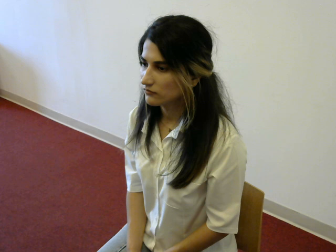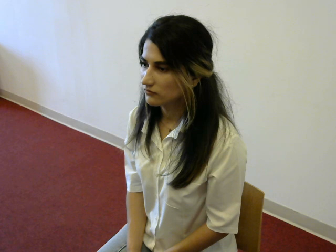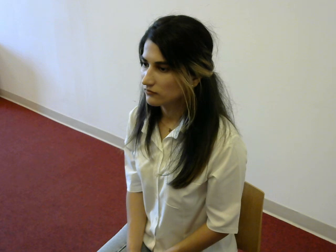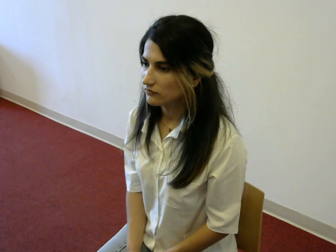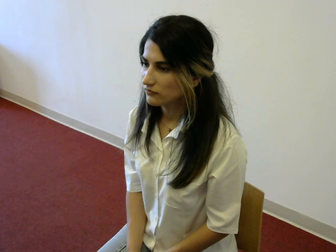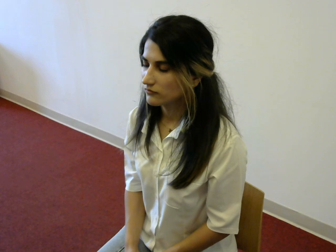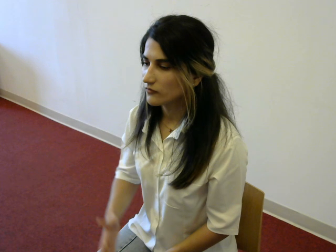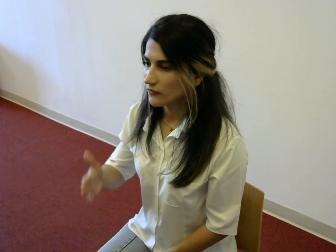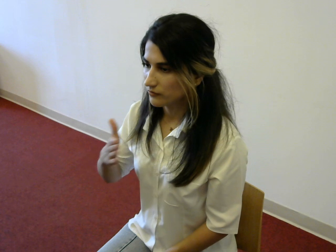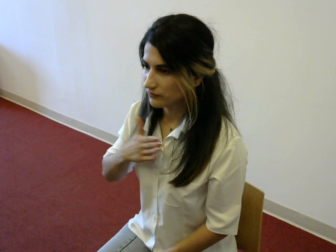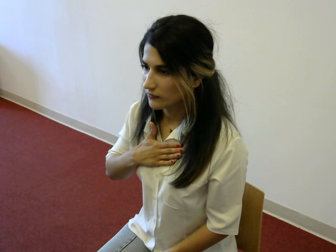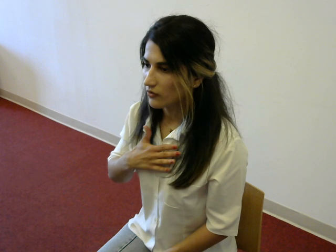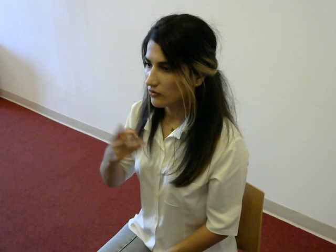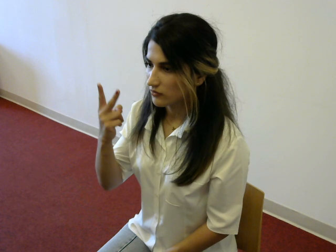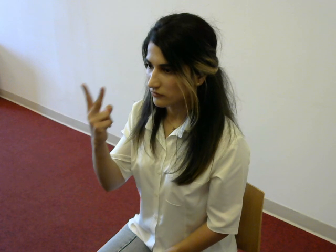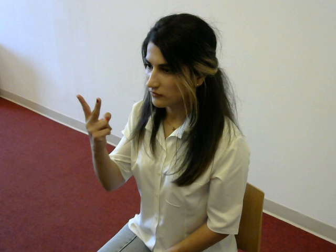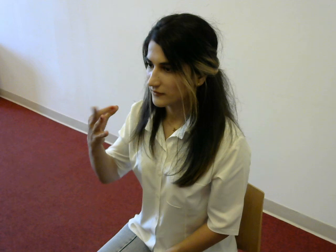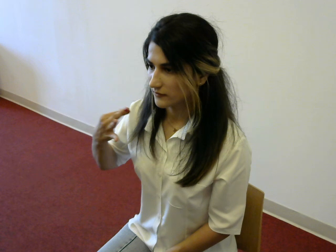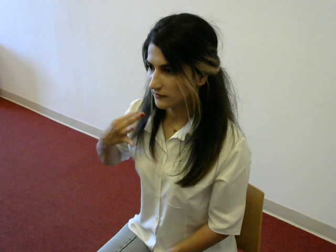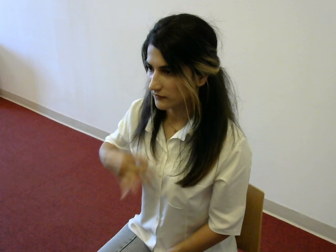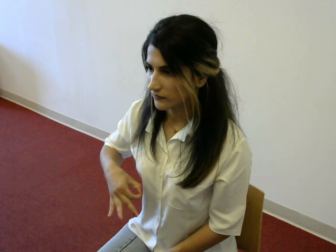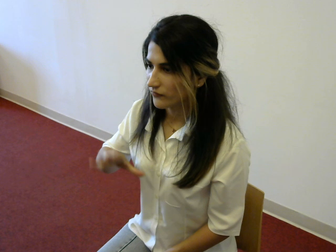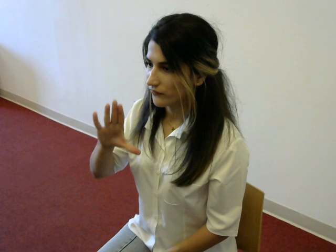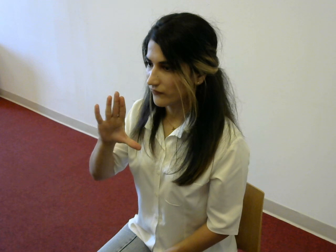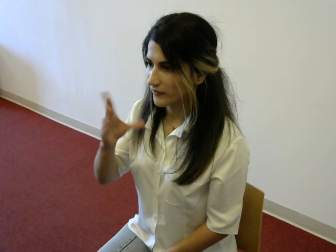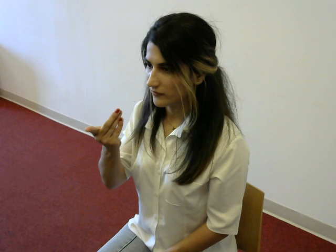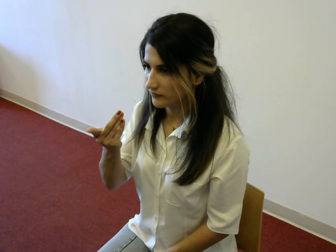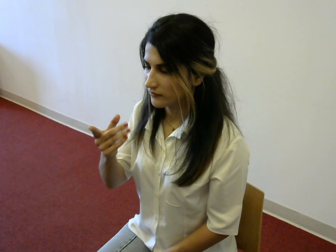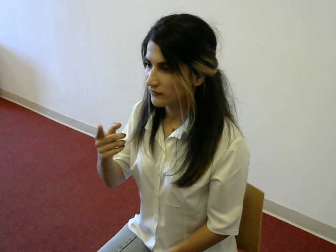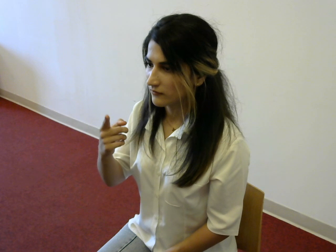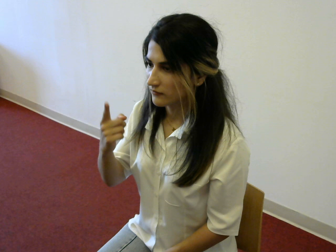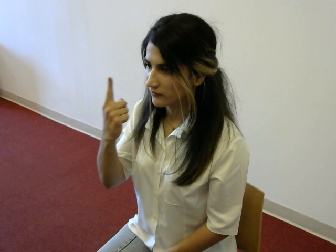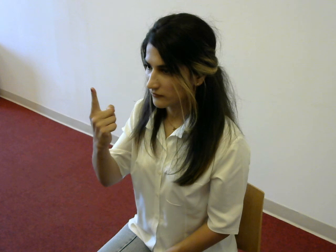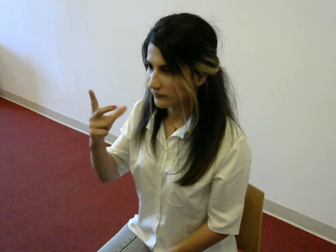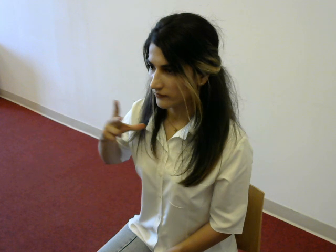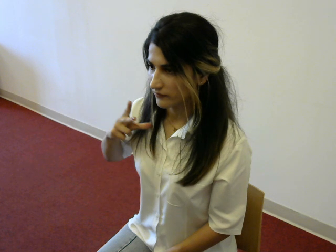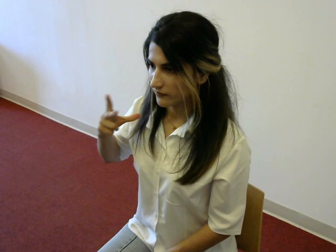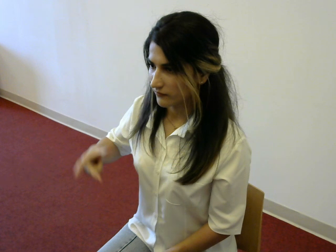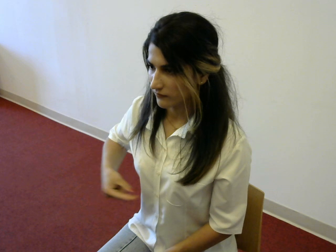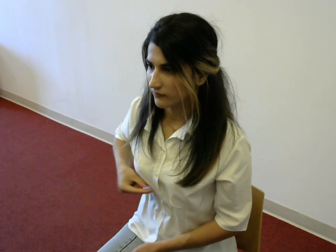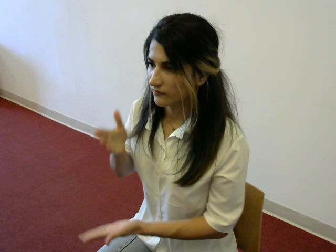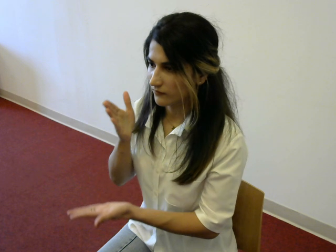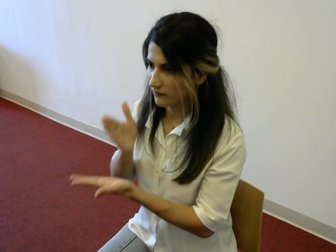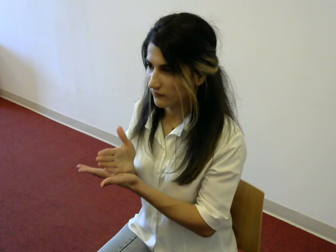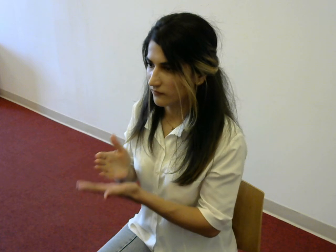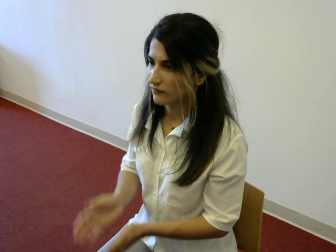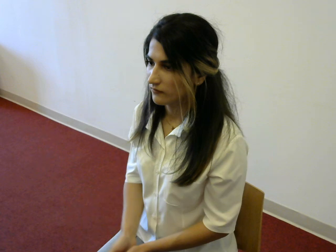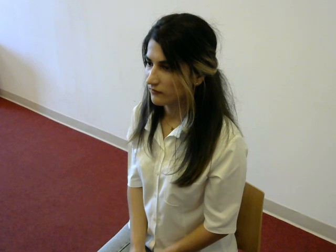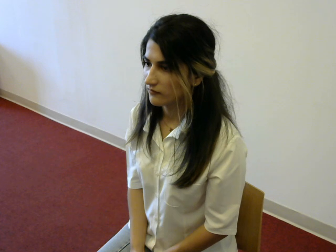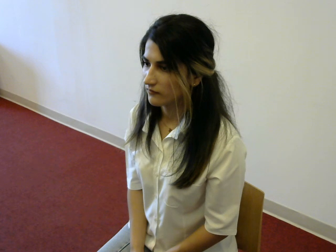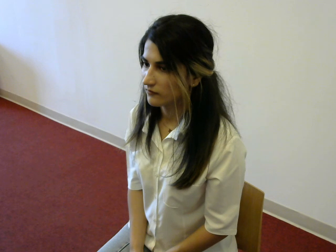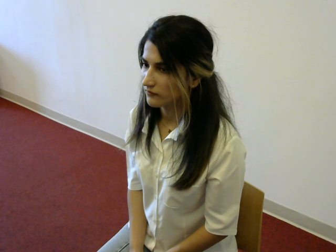Mənim 2 oğlum və 1 qızım var